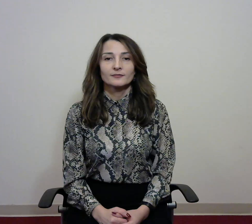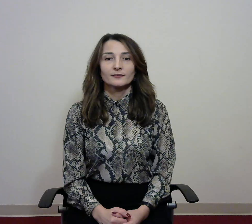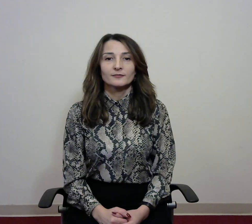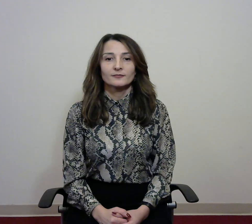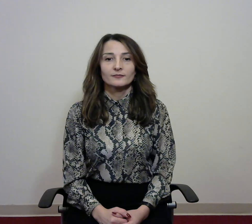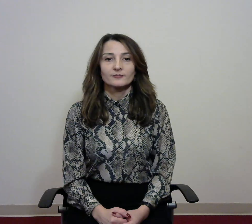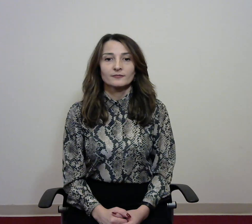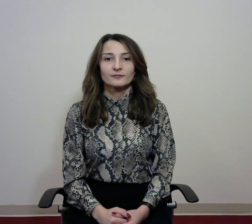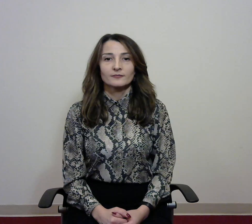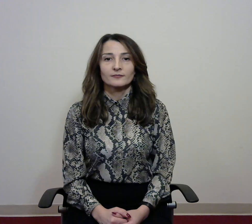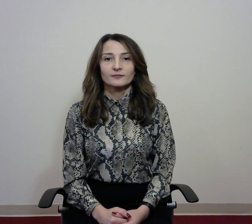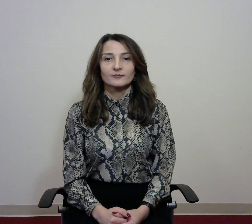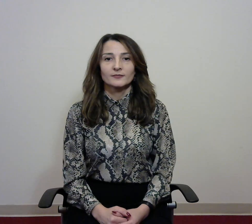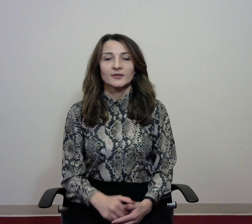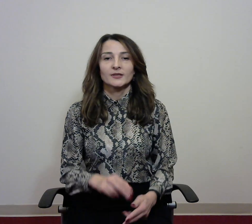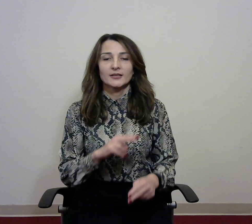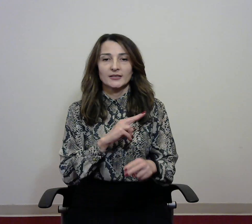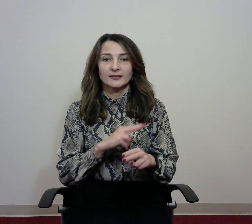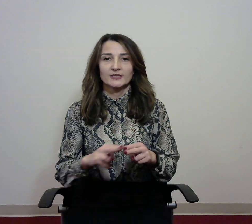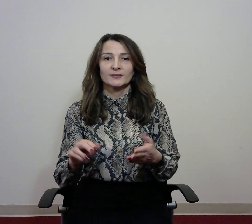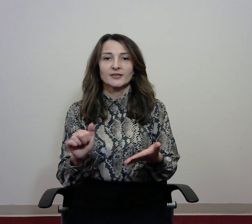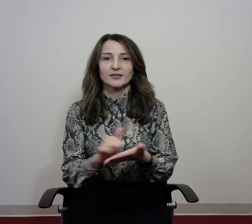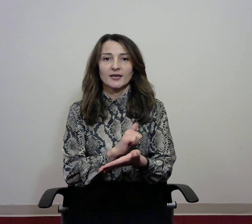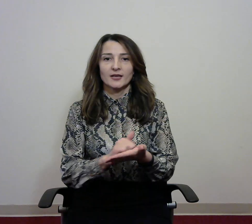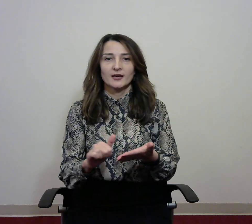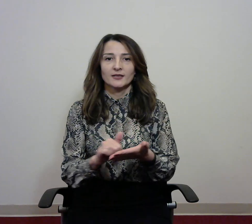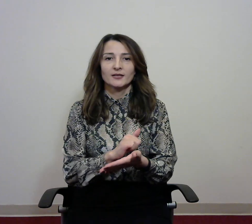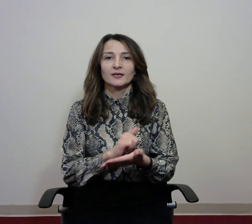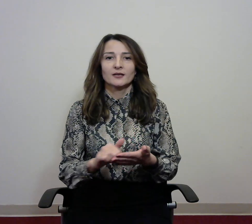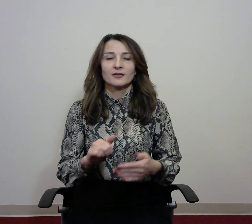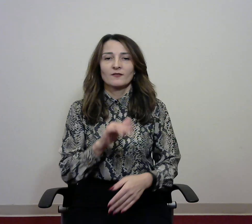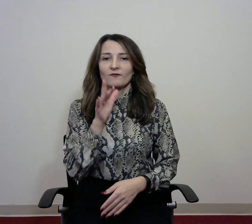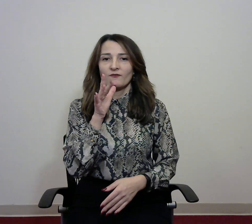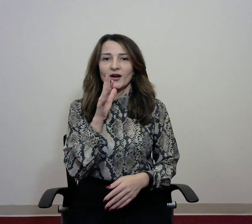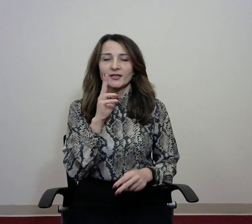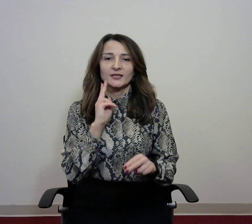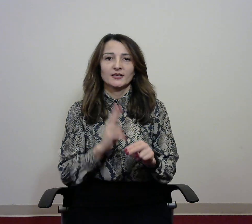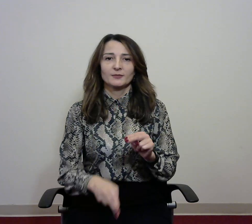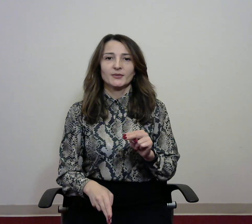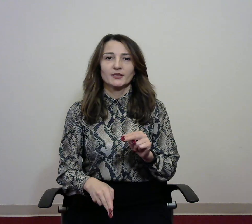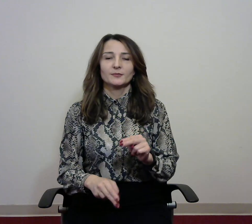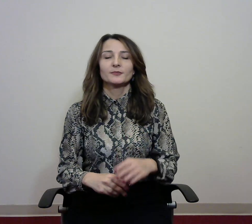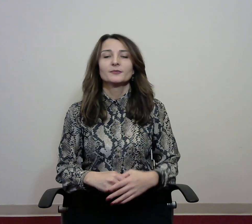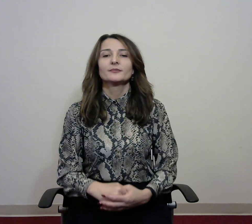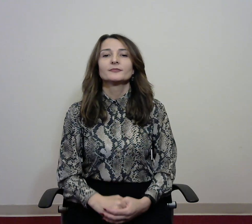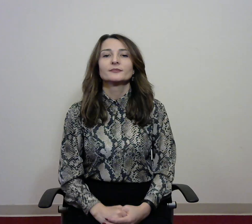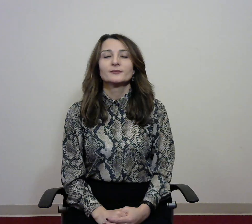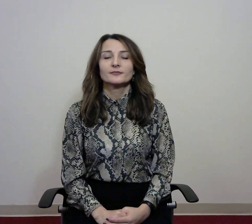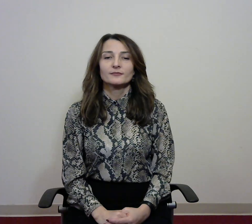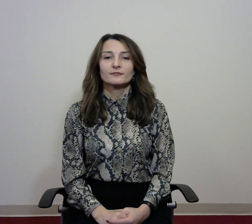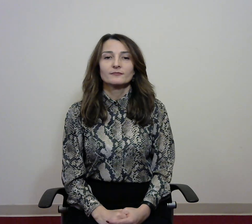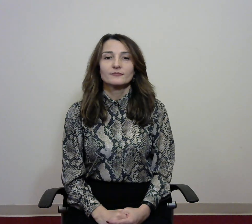İtmiş sənədin vaxtı bitib